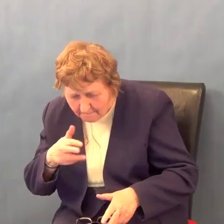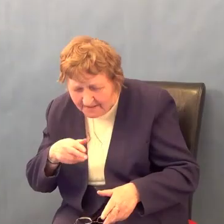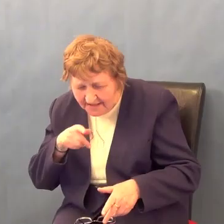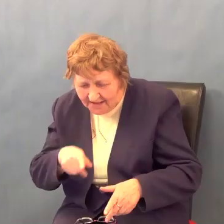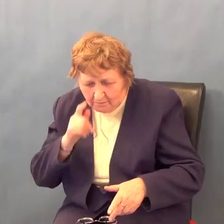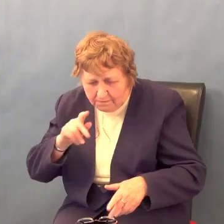Chłopak.